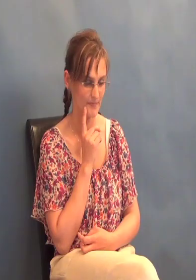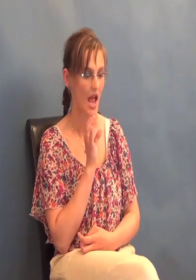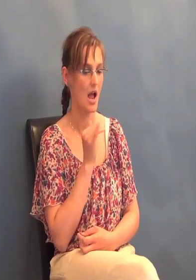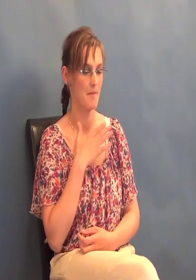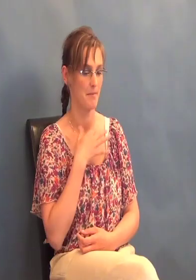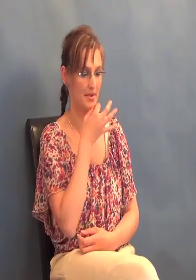Jak mam zapytać?